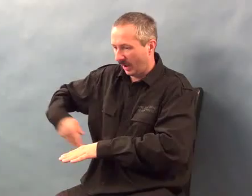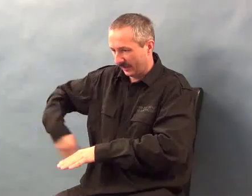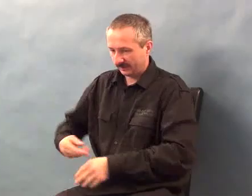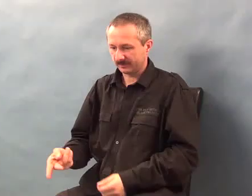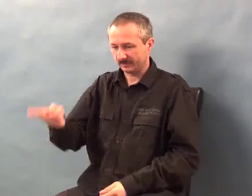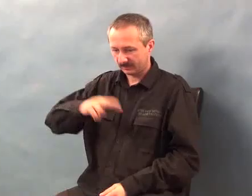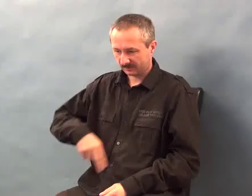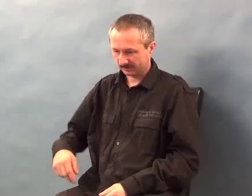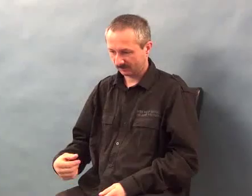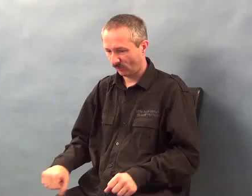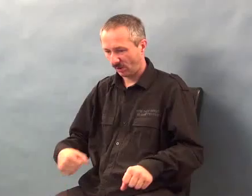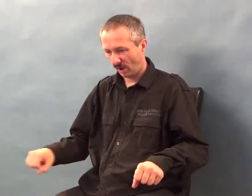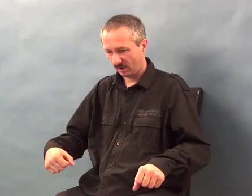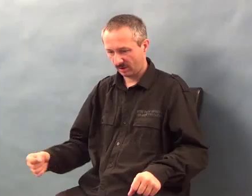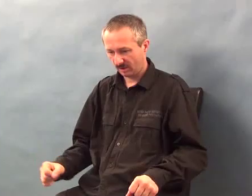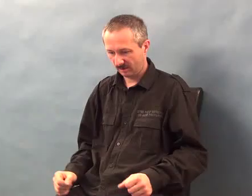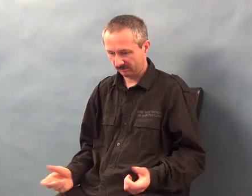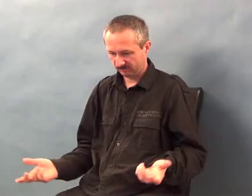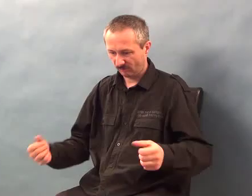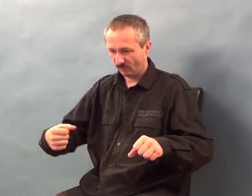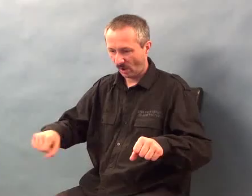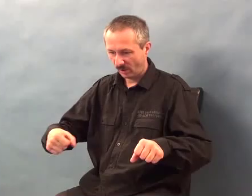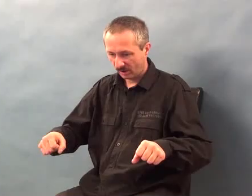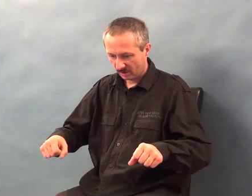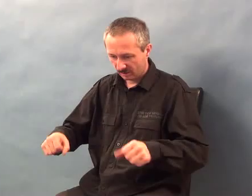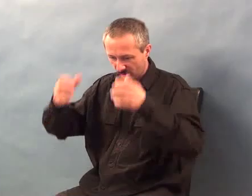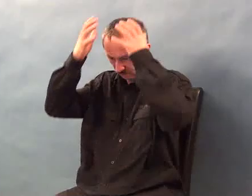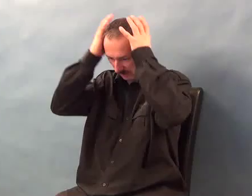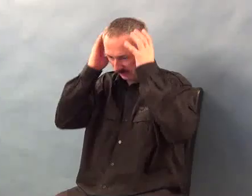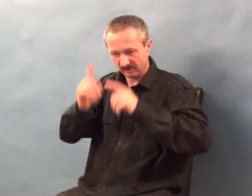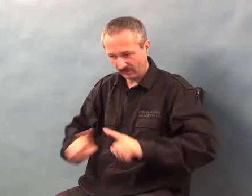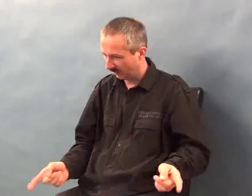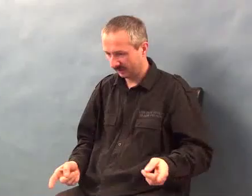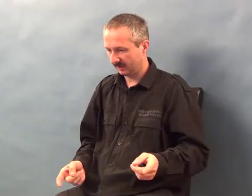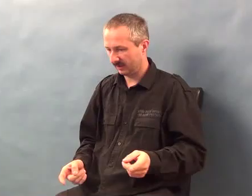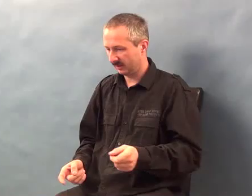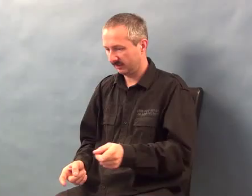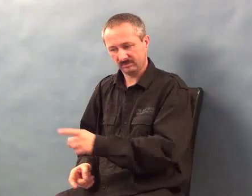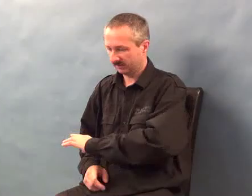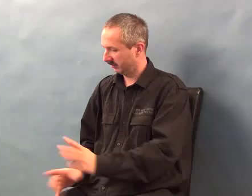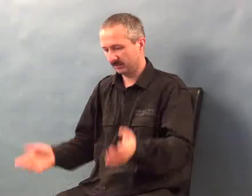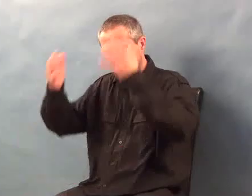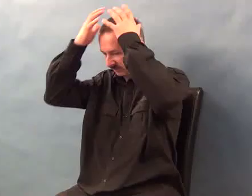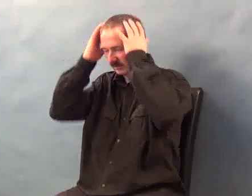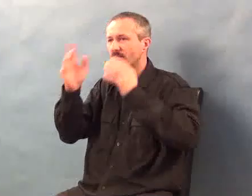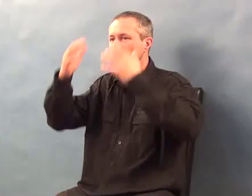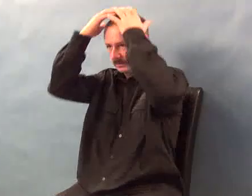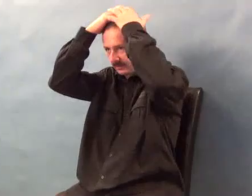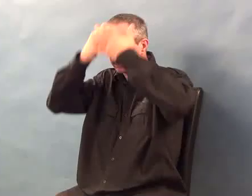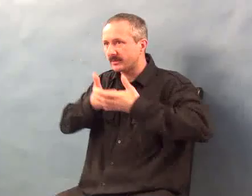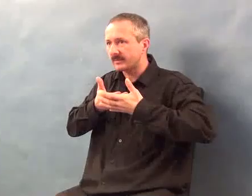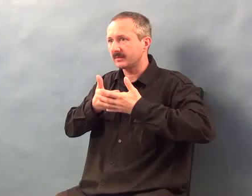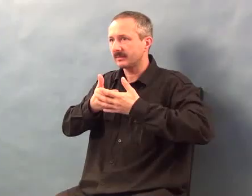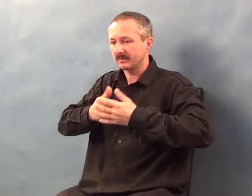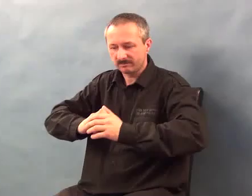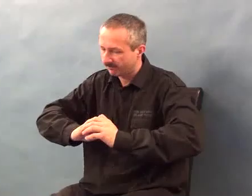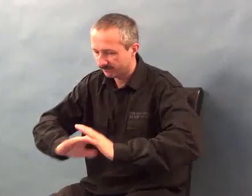W drugim rzędzie widzę motor. Na motorze nie wolno jeździć bez kasku.